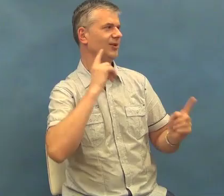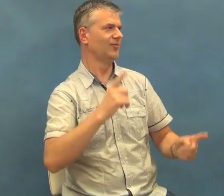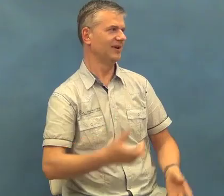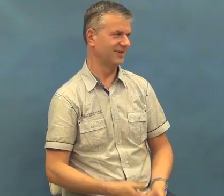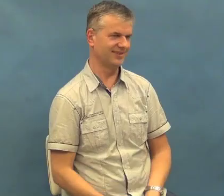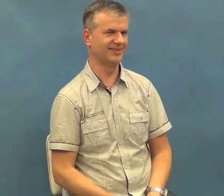Leżał.